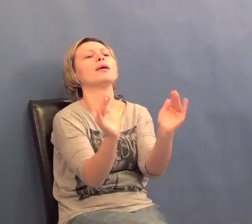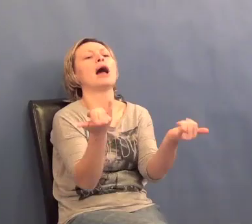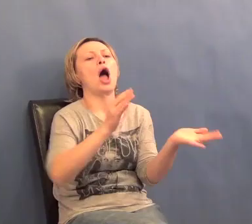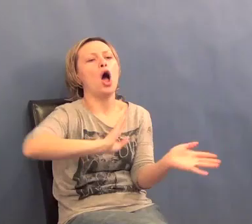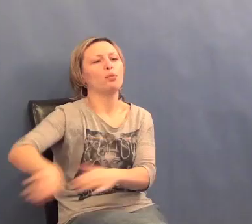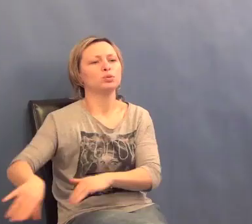Opuścić go?